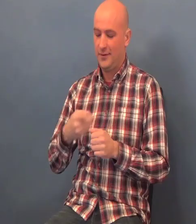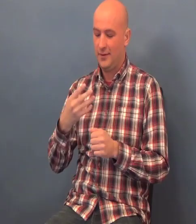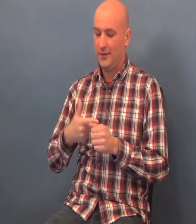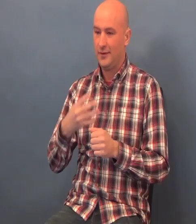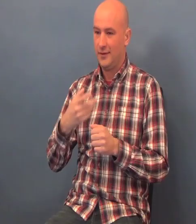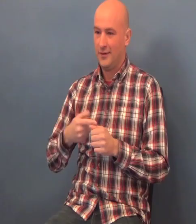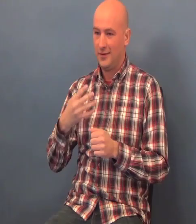Dwudziesty czwarty, dwudziesty czwarty.